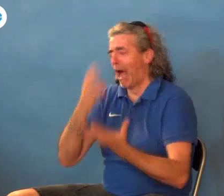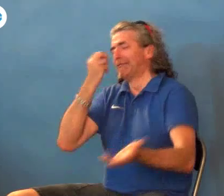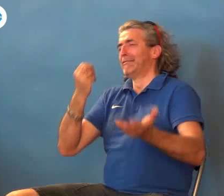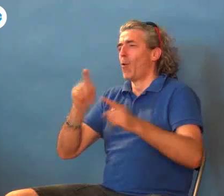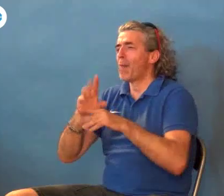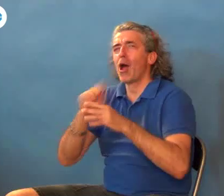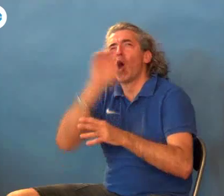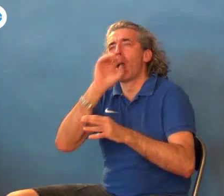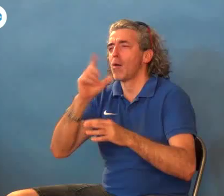A pies szczeka na pszczoły.